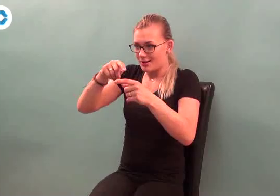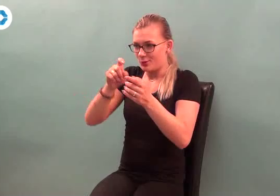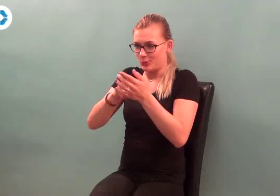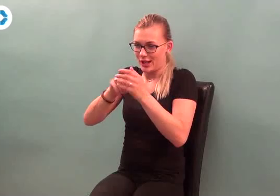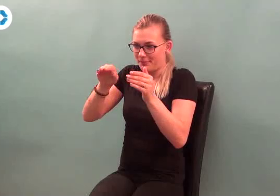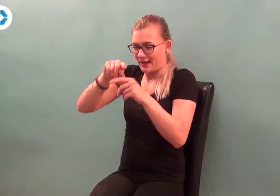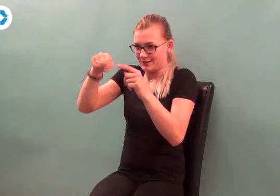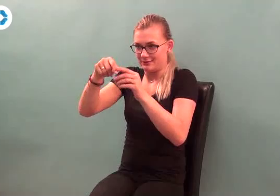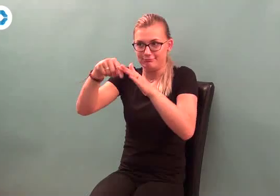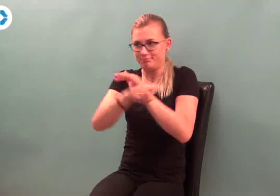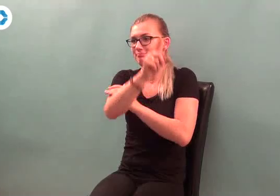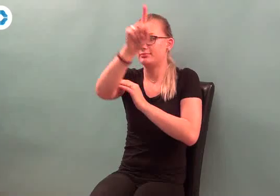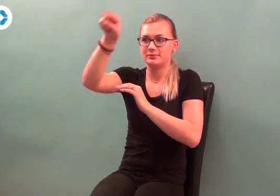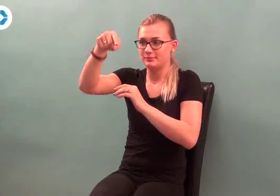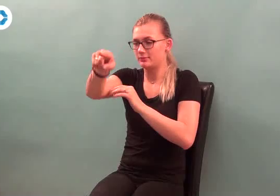Kurczaczek, ptaszek lata w kółko i ucieka.